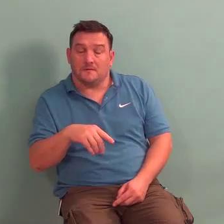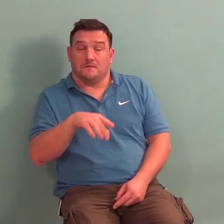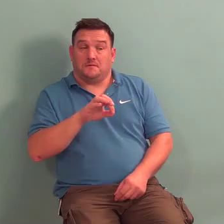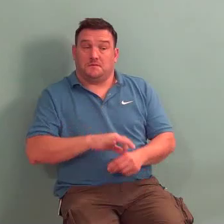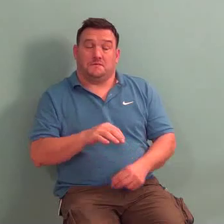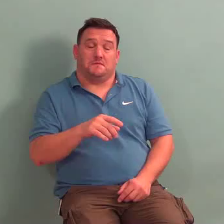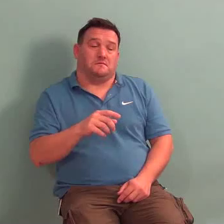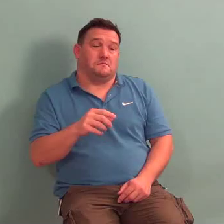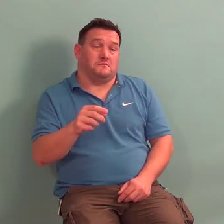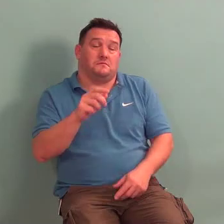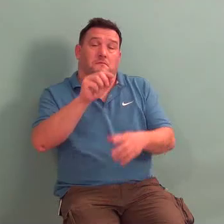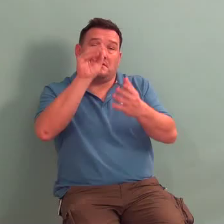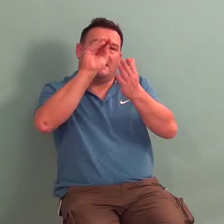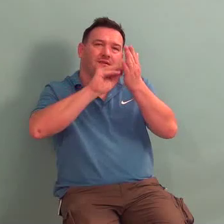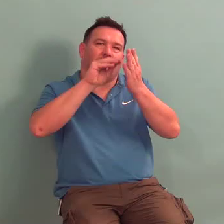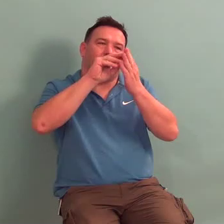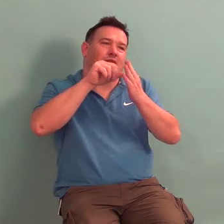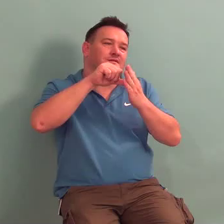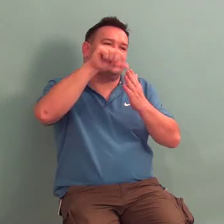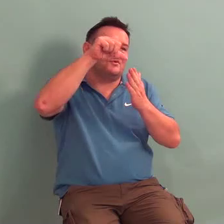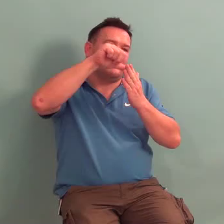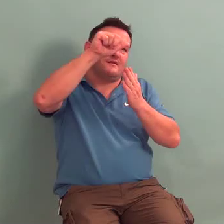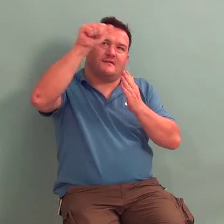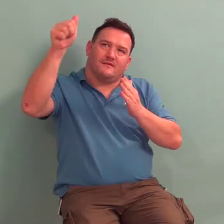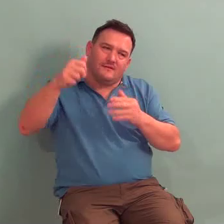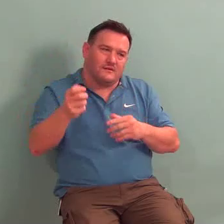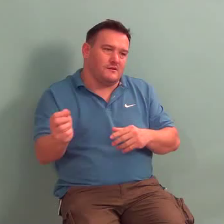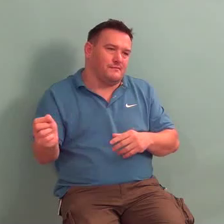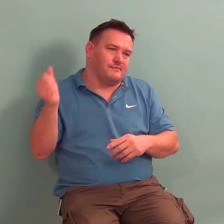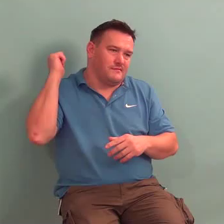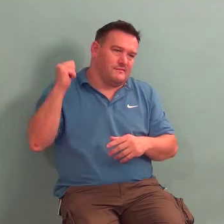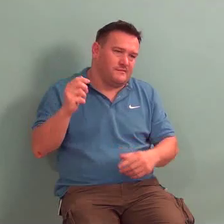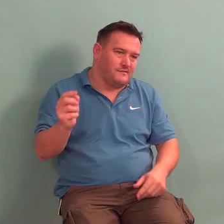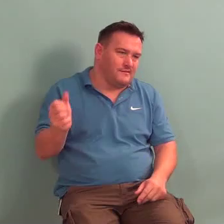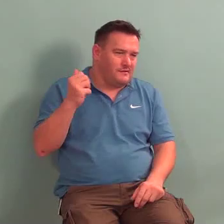A w tym czasie naprawiając okno, rzuca za siebie kawałki kitu.